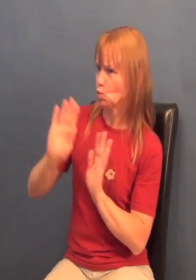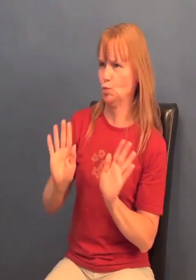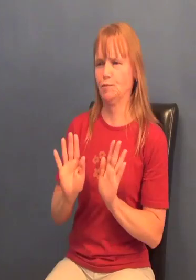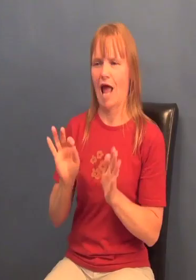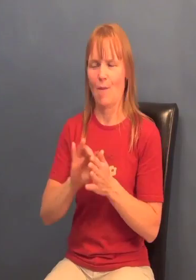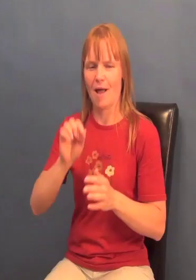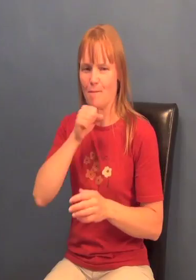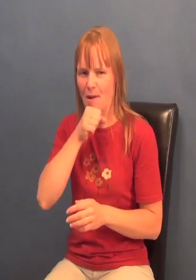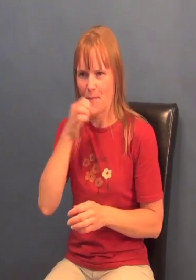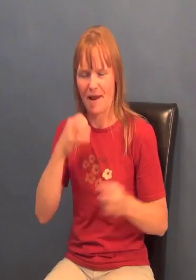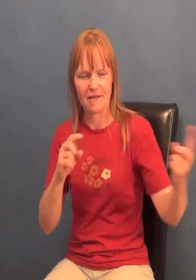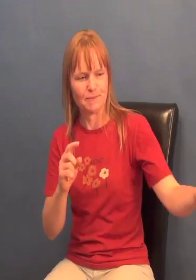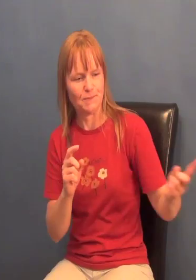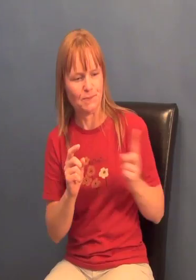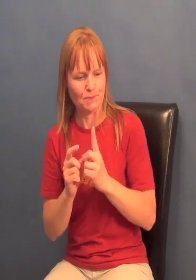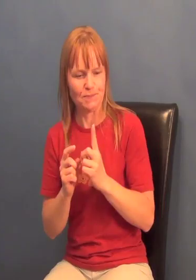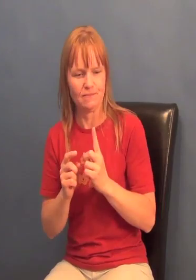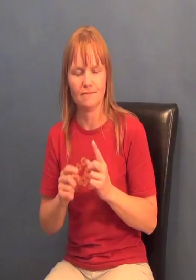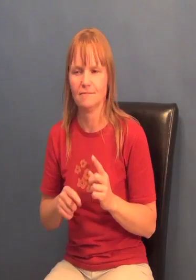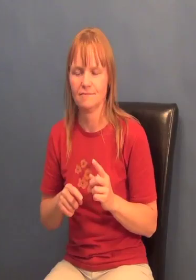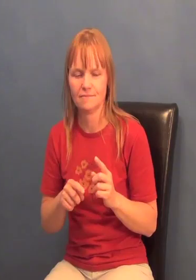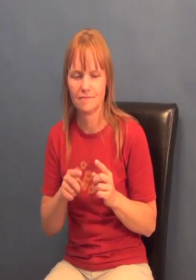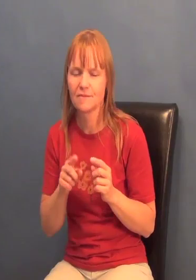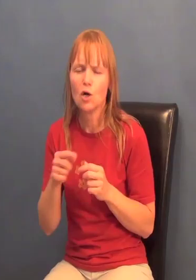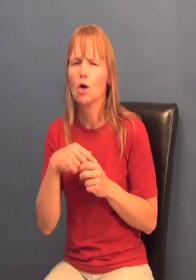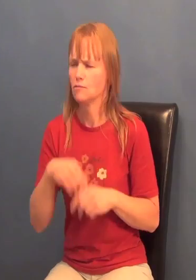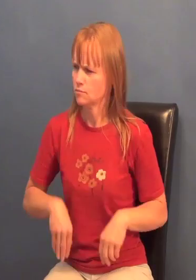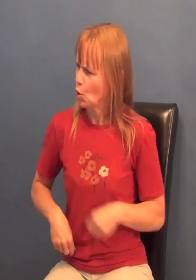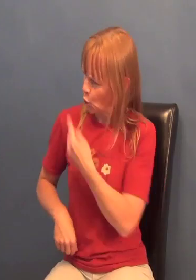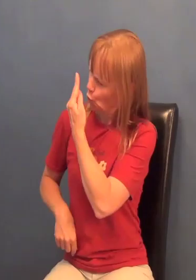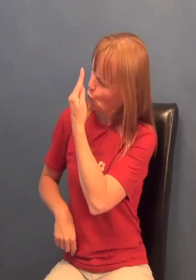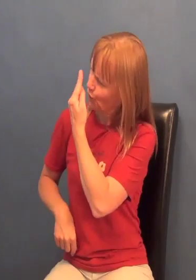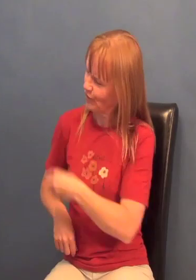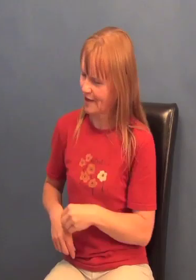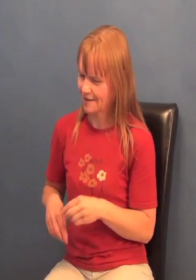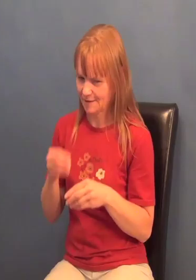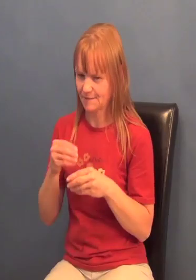W pewnym momencie podchodzi babcia i pyta, czy płaci jedną monetę.